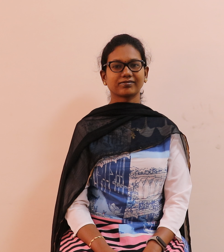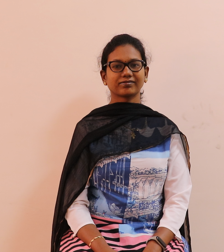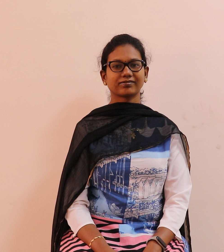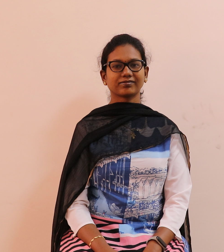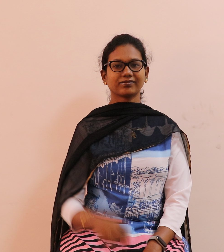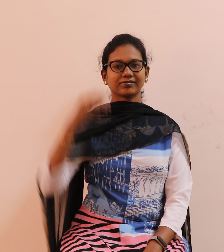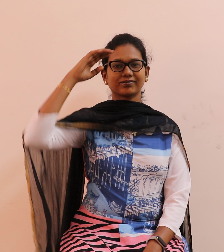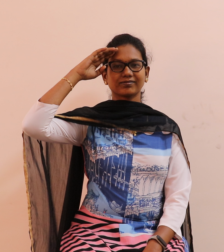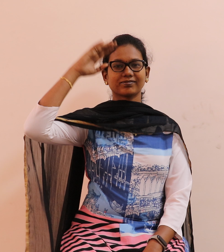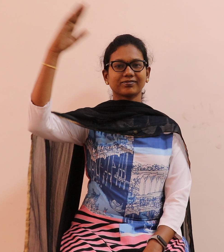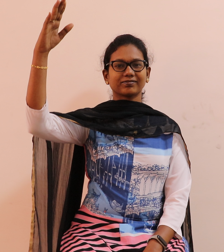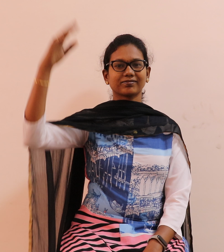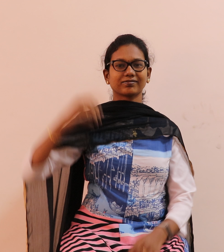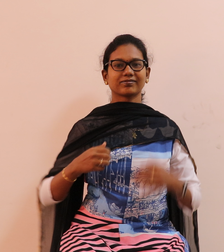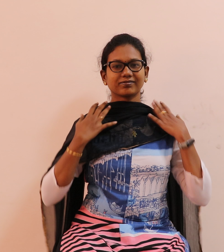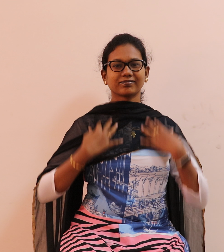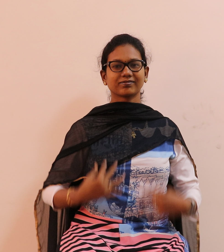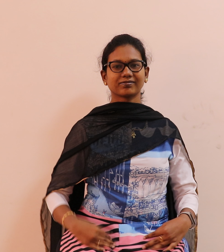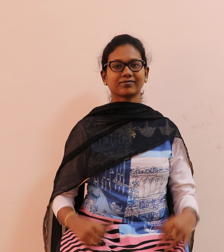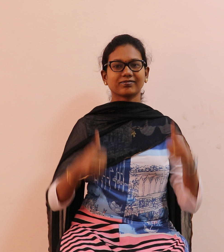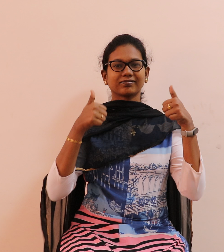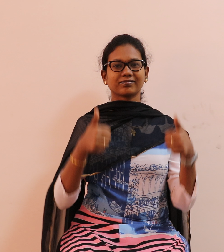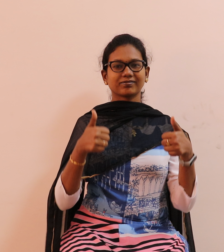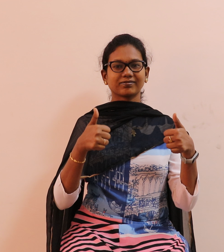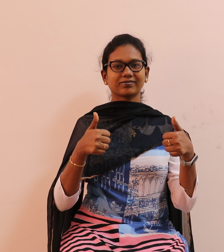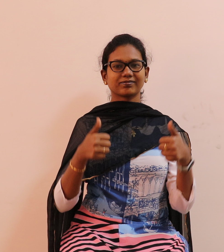hi how are you